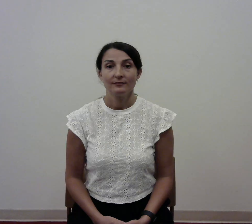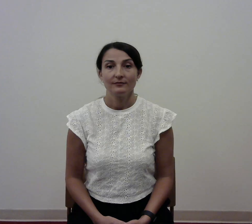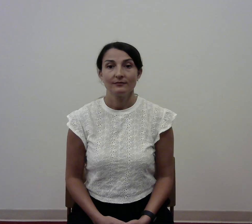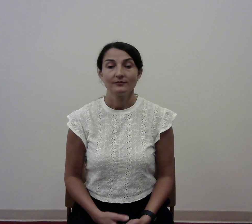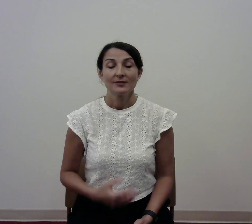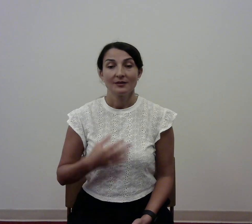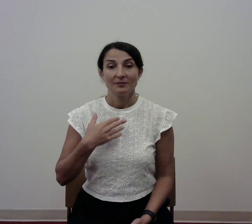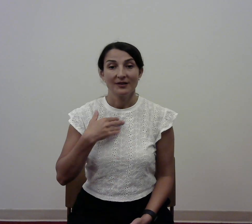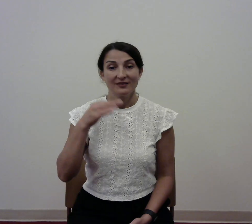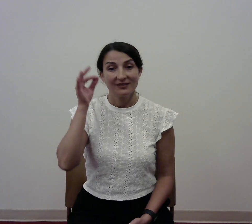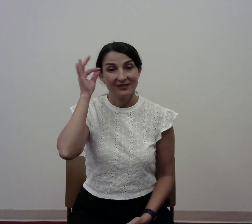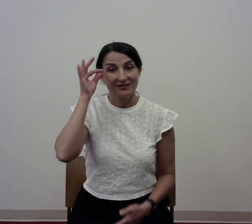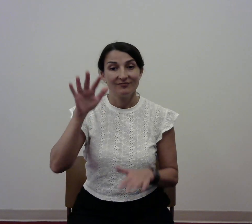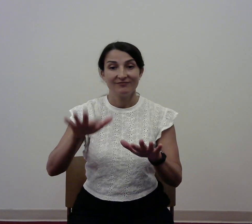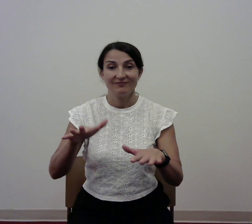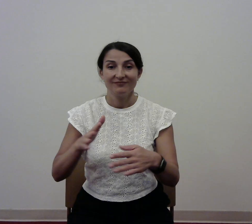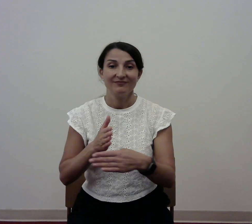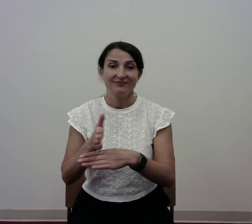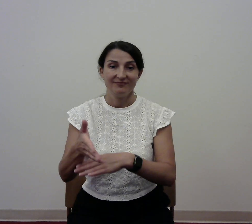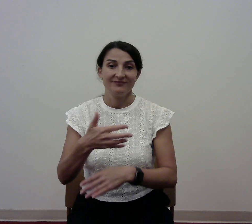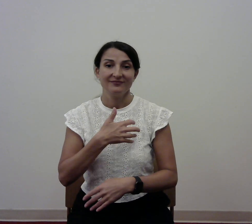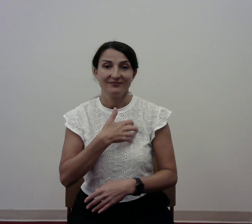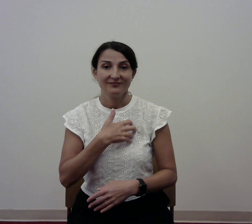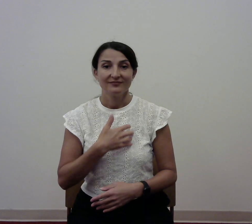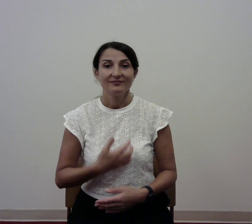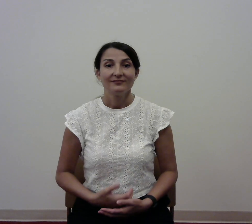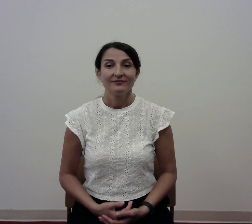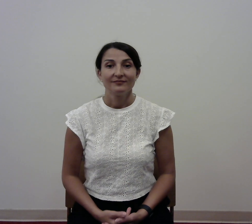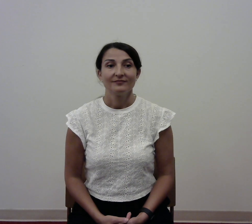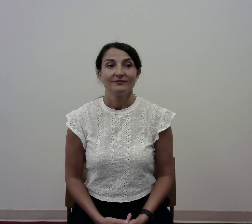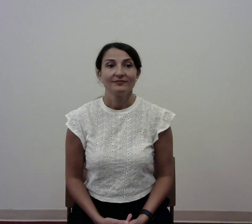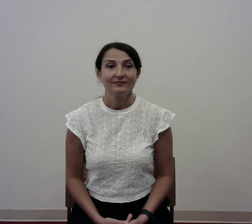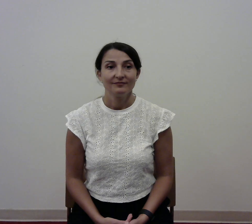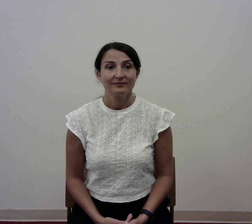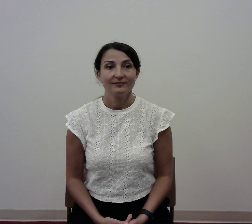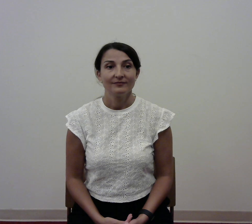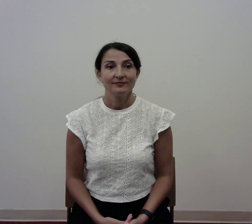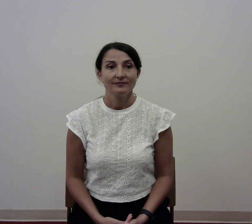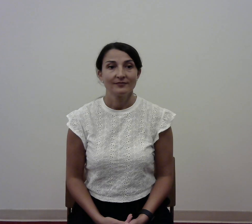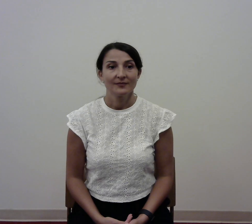Mən tibb məntəqəsinə müraciət etmək istərdim